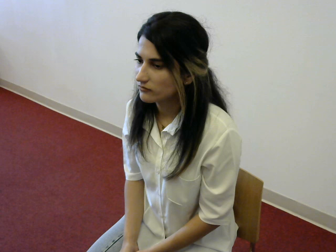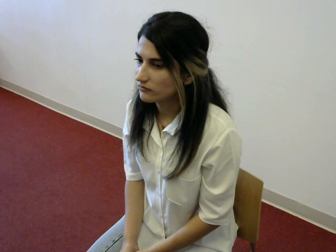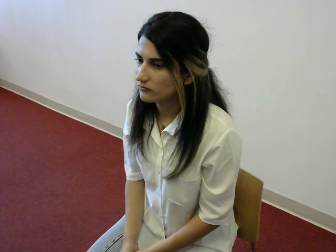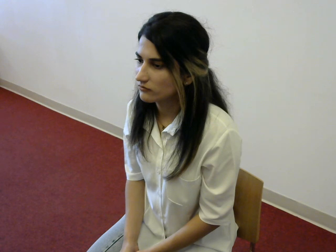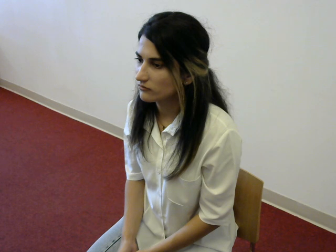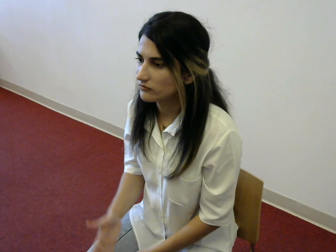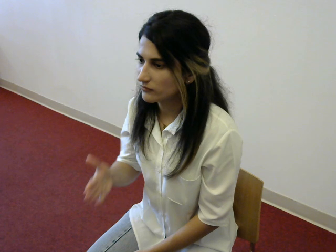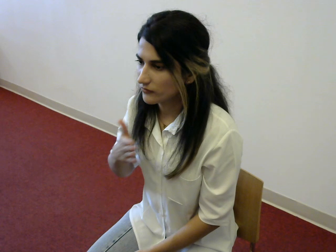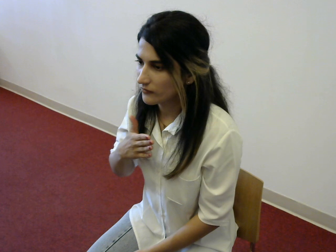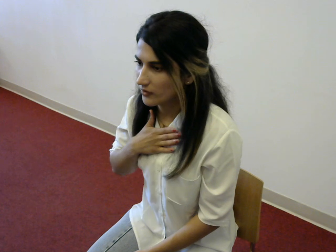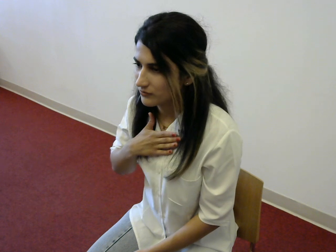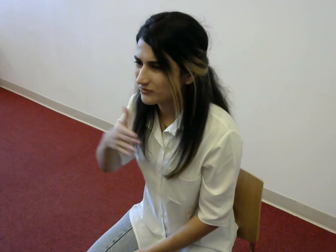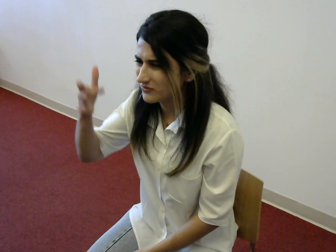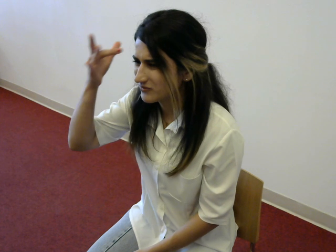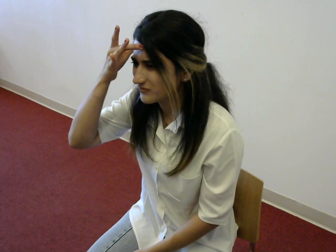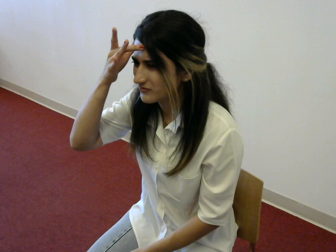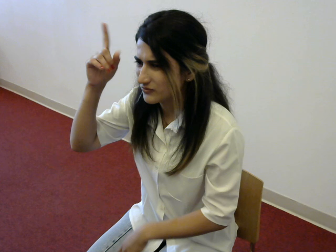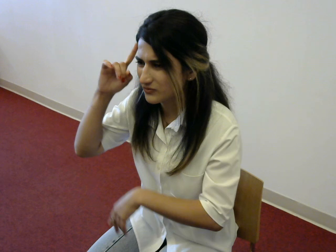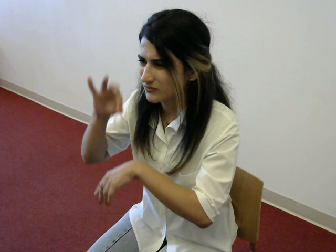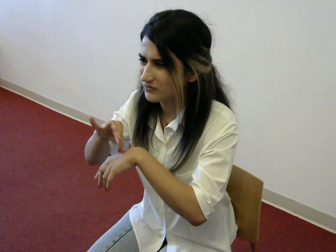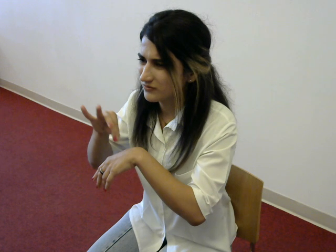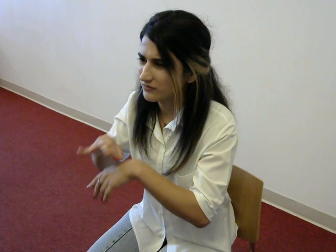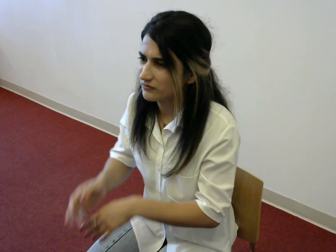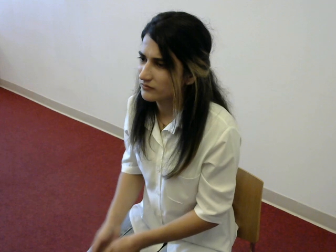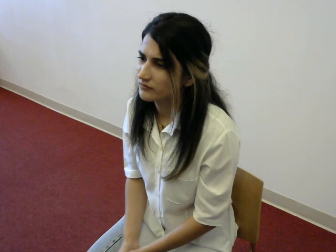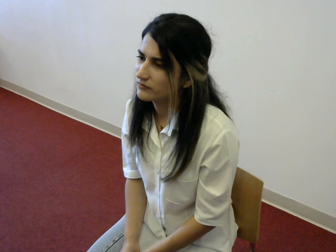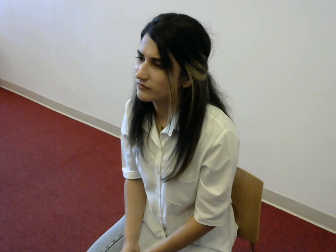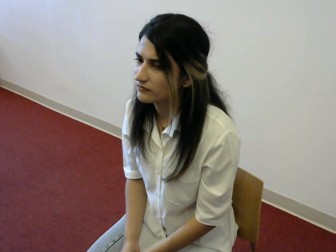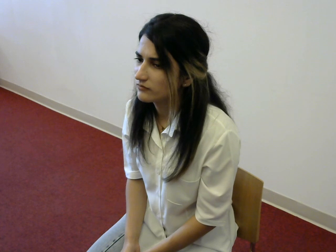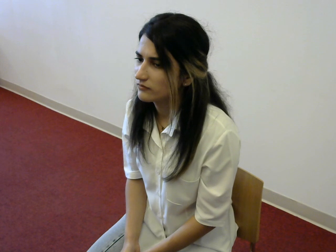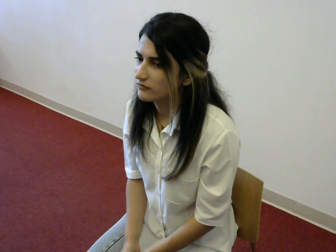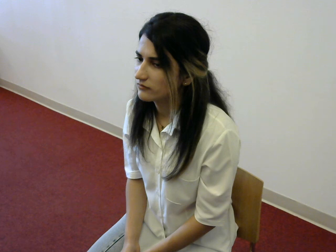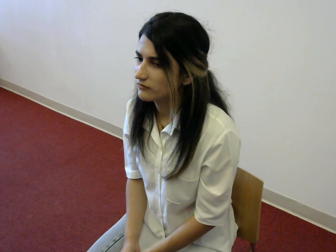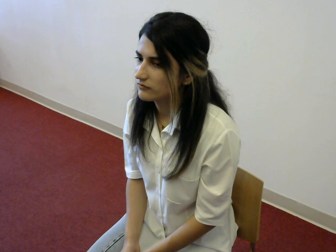Mənim başım ağrıyır